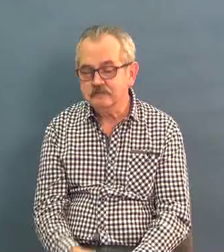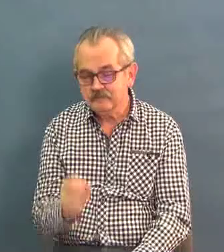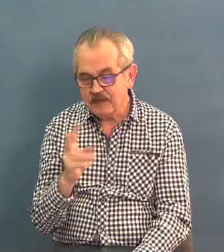Tak.